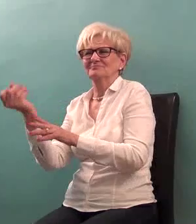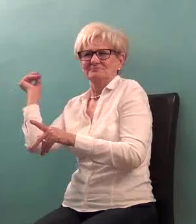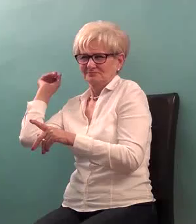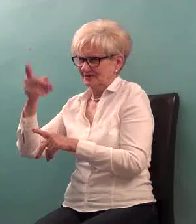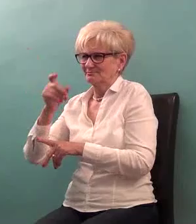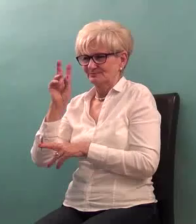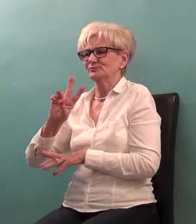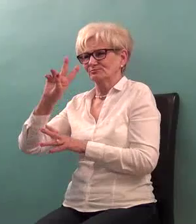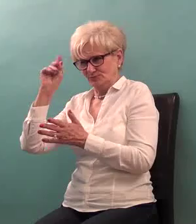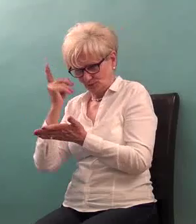Znowu udało mu się rozbić szybę.